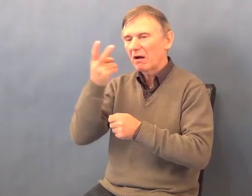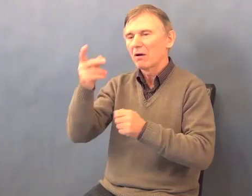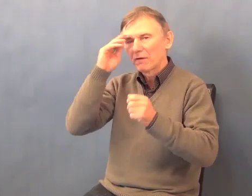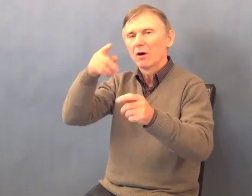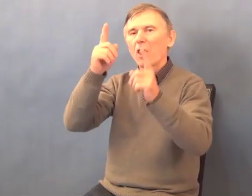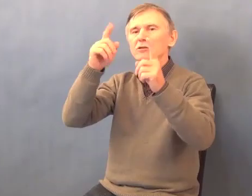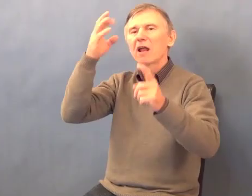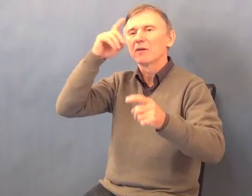W trakcie zderzenia można upaść.